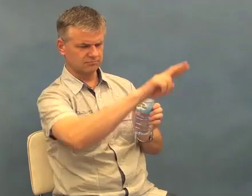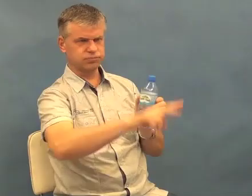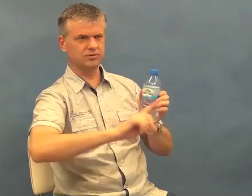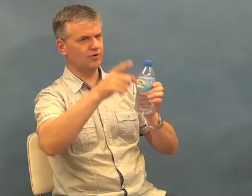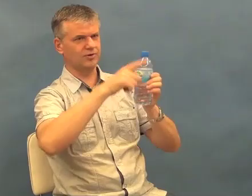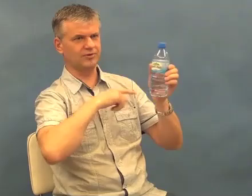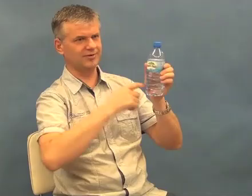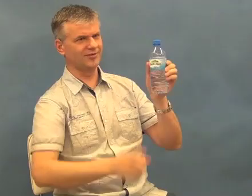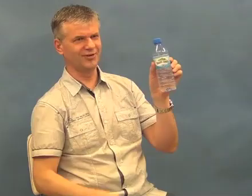Nie wolno.